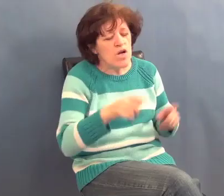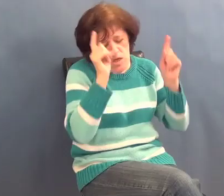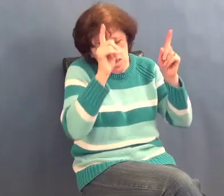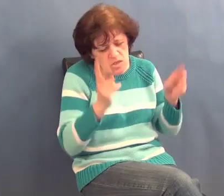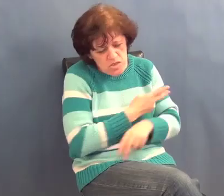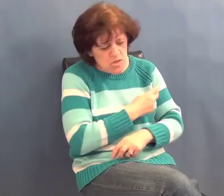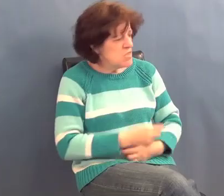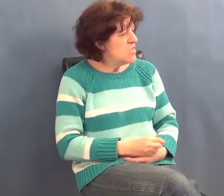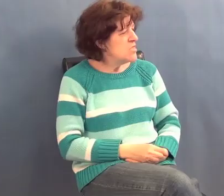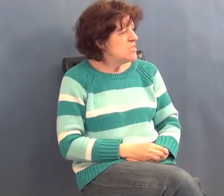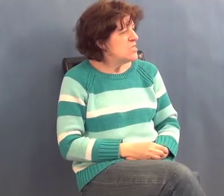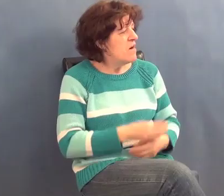Takie błyszczące, uważać na to bo można się poślizgnąć.